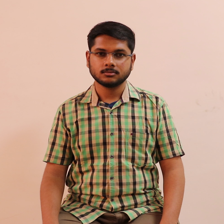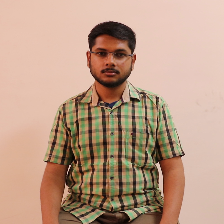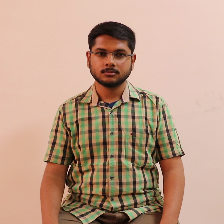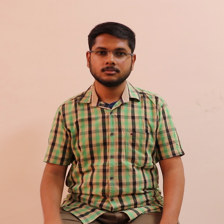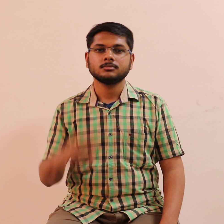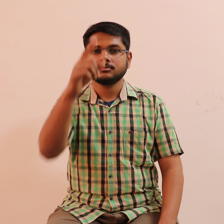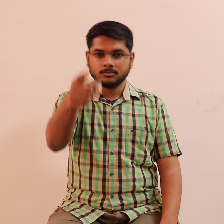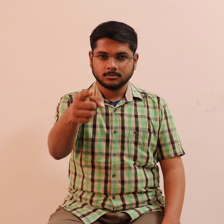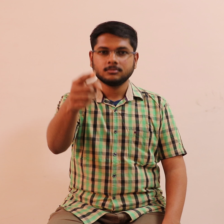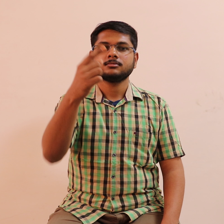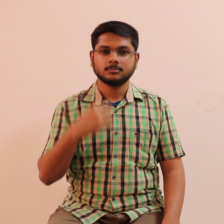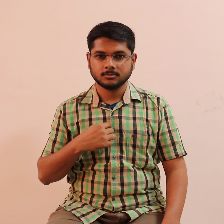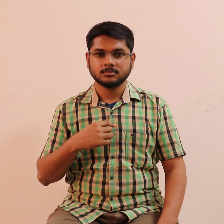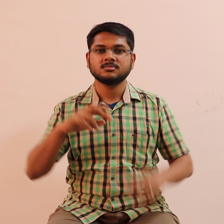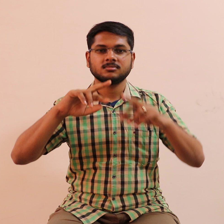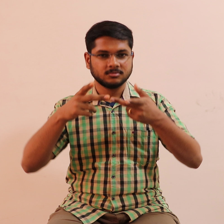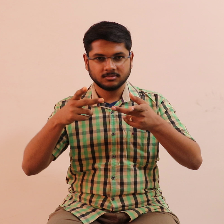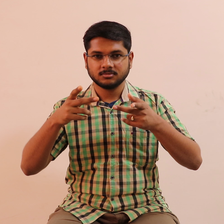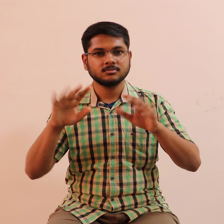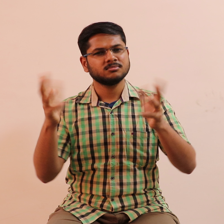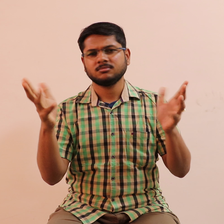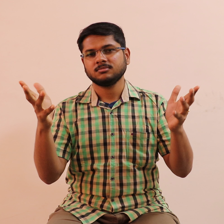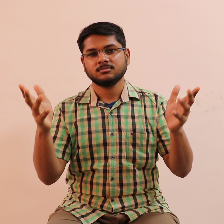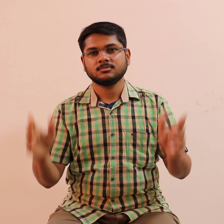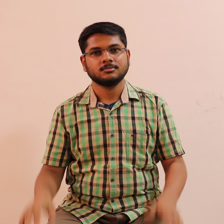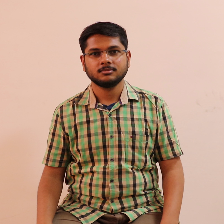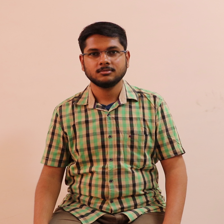it does not make any difference to me